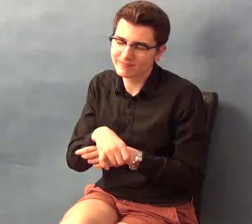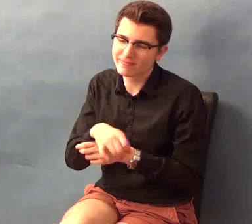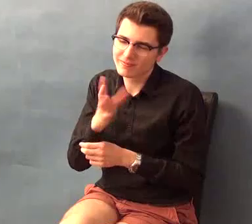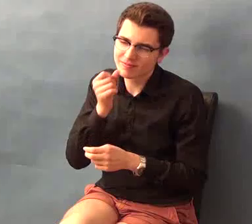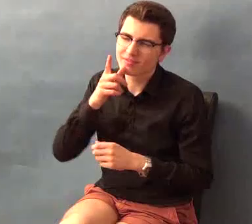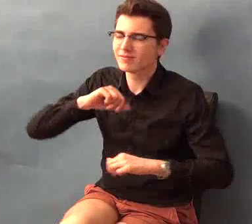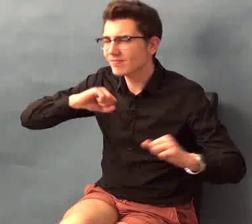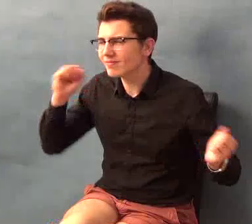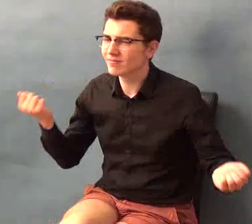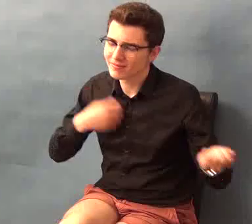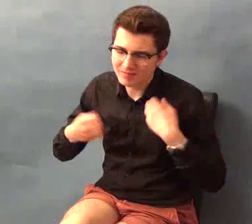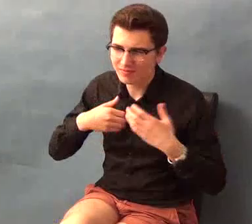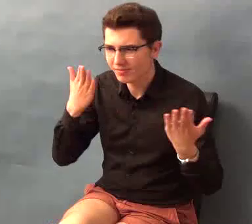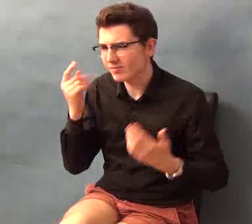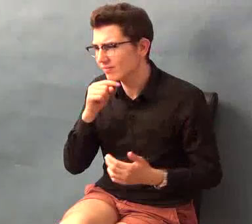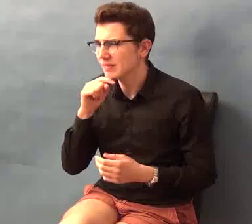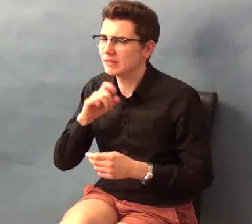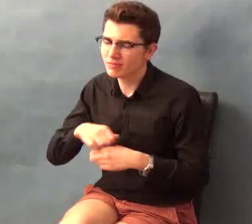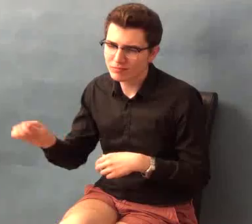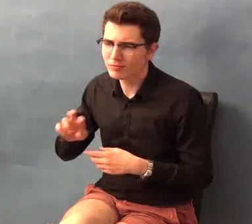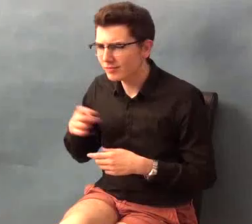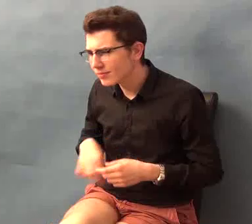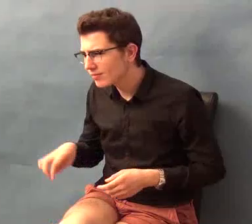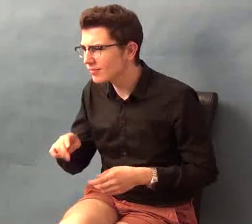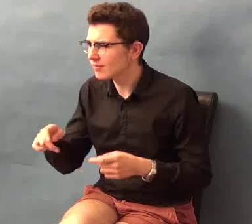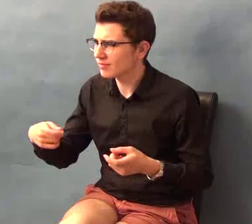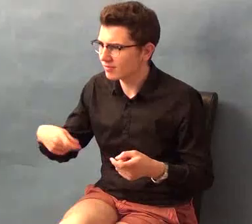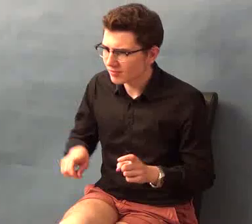Rano mężczyzna obudził się, ubrał, umył, umył zęby, otworzył drzwi, zszedł na dół i usiadł przy stole.